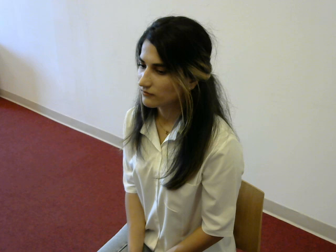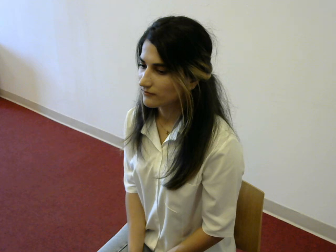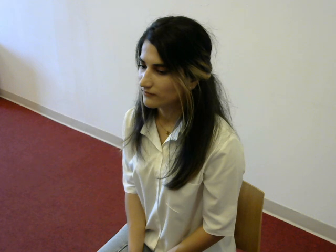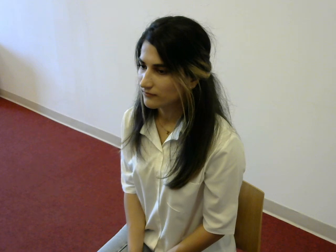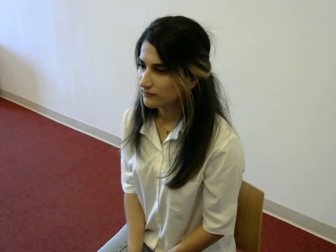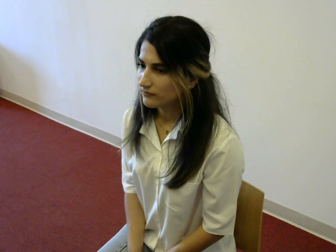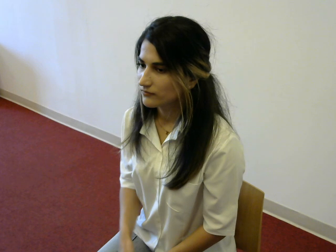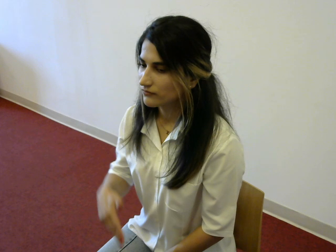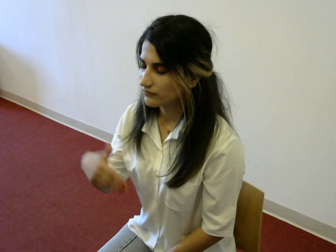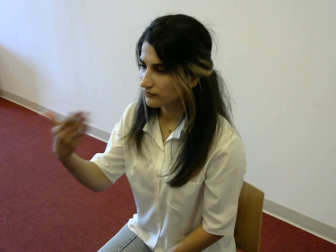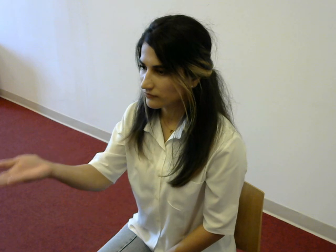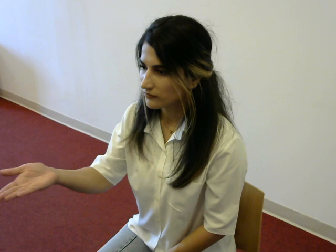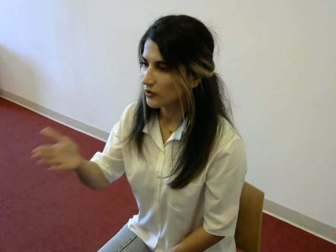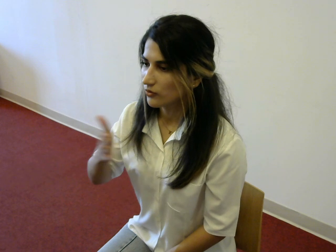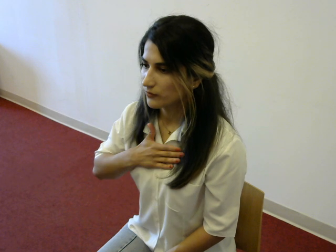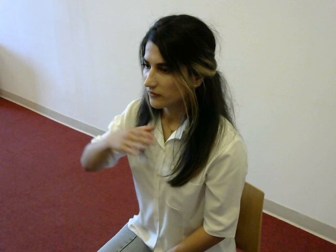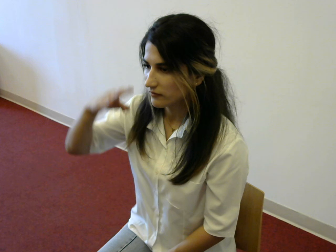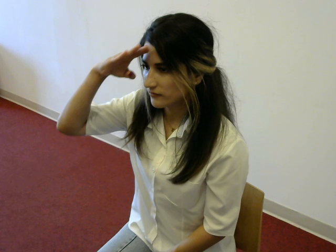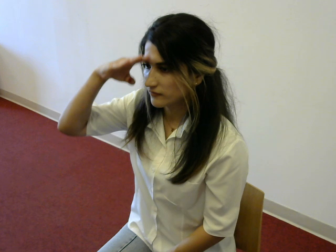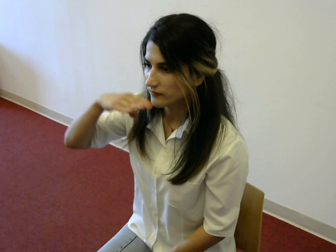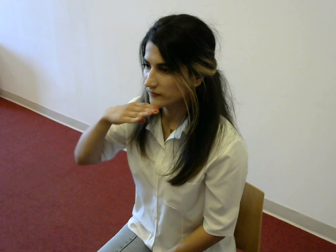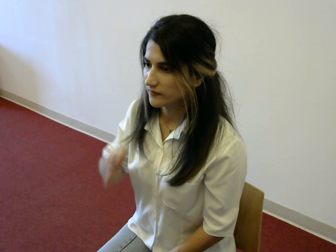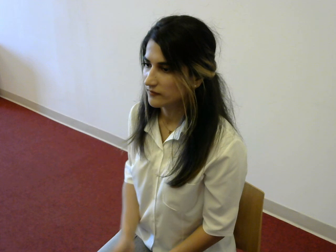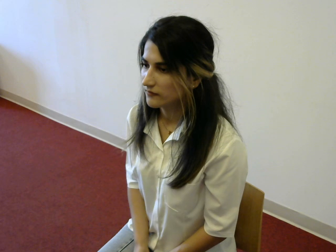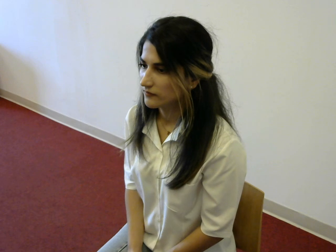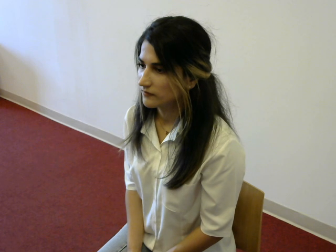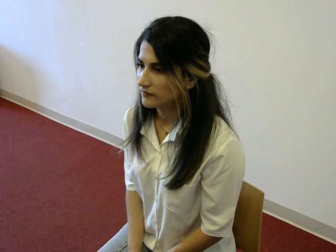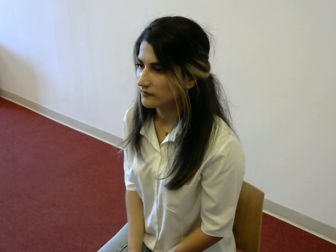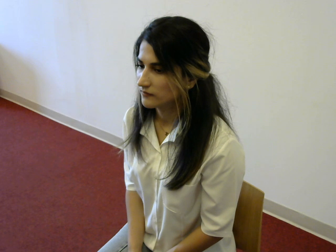Bu mənim atamdır